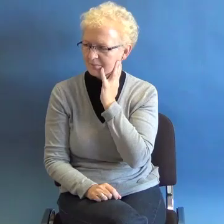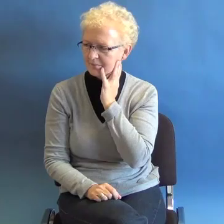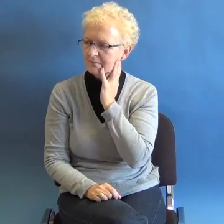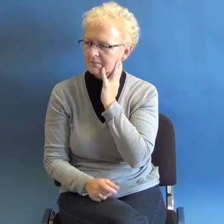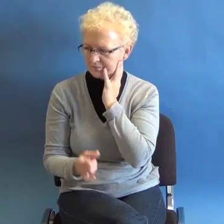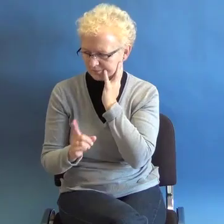Nie wolno.